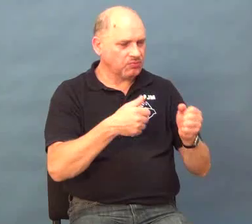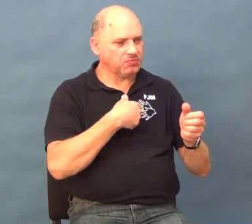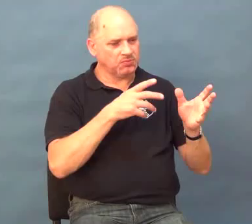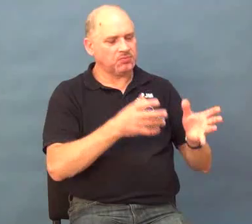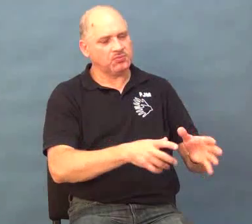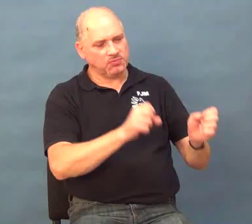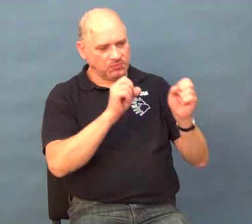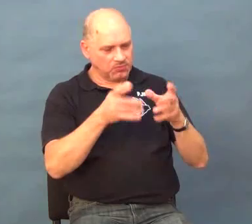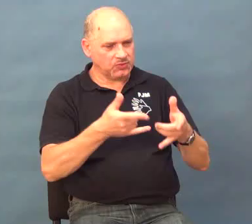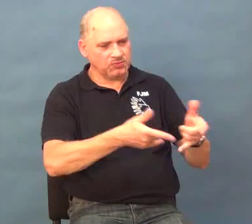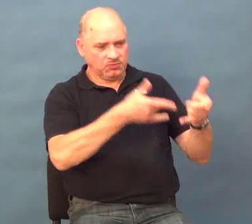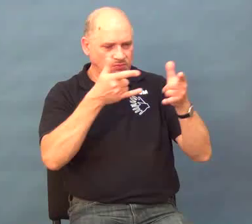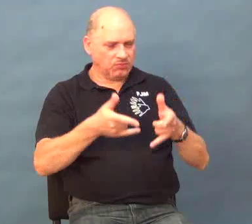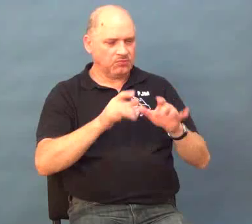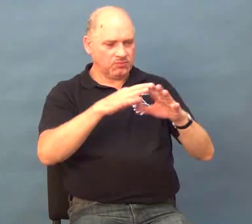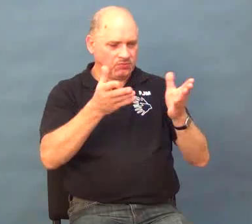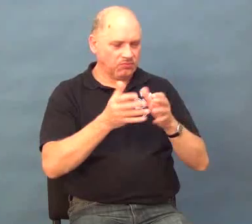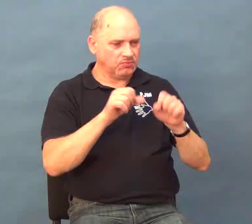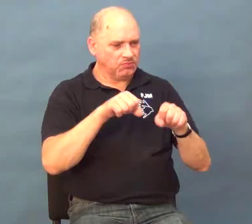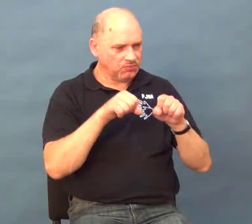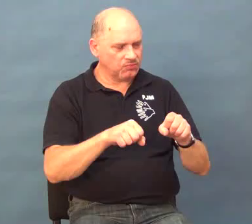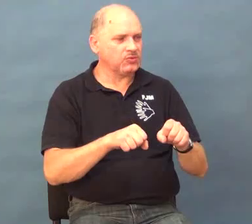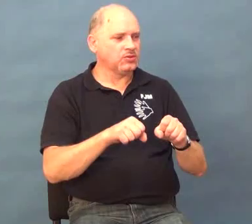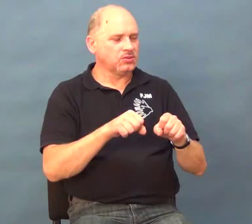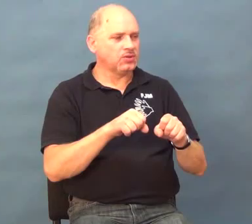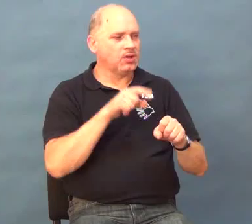Postawili kosz na bagażniku.